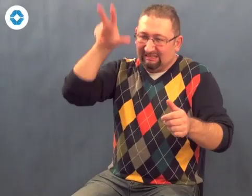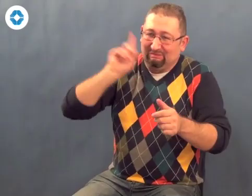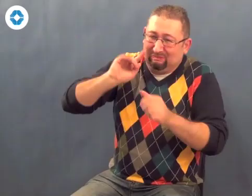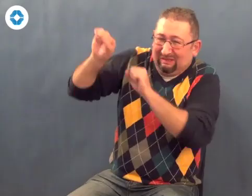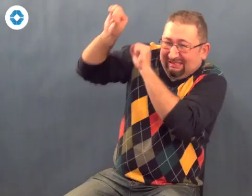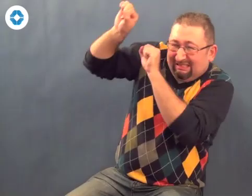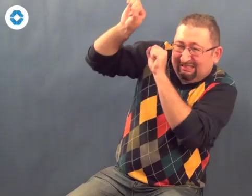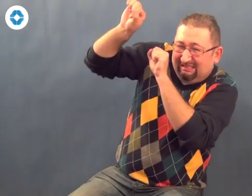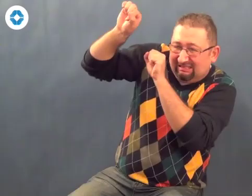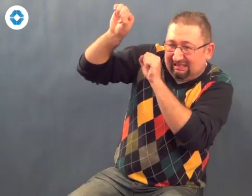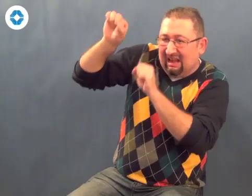Chłopiec zasłania się rękoma.